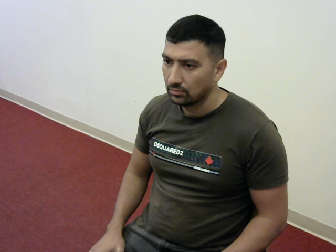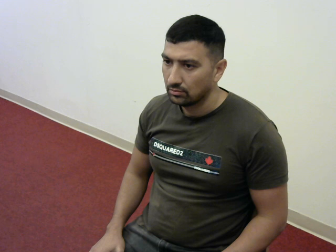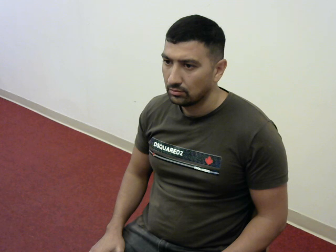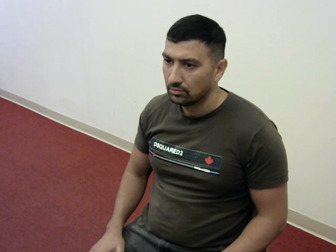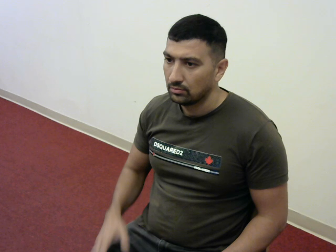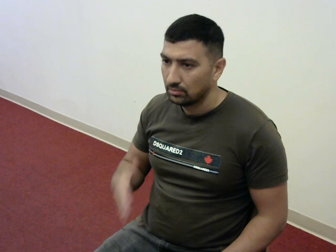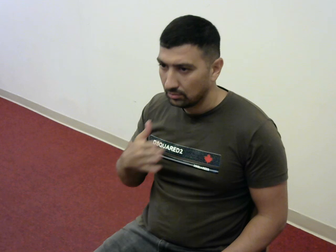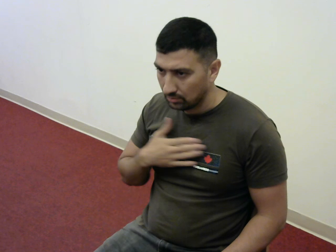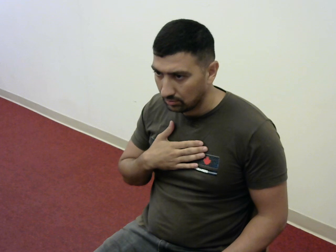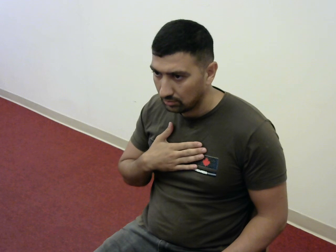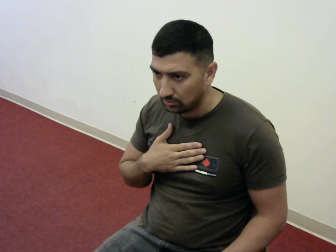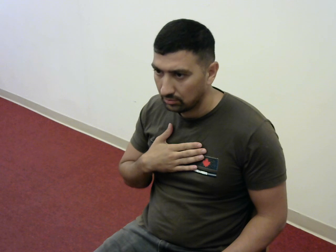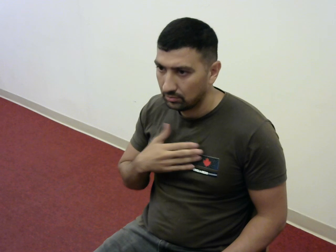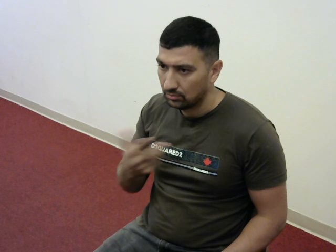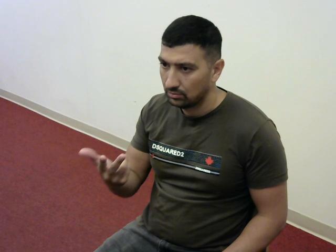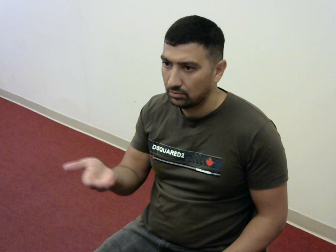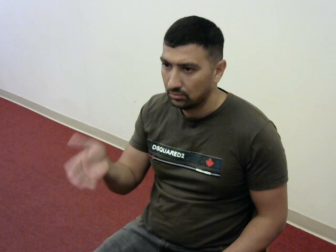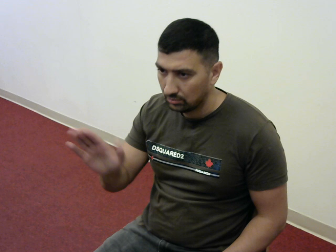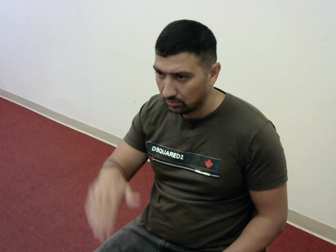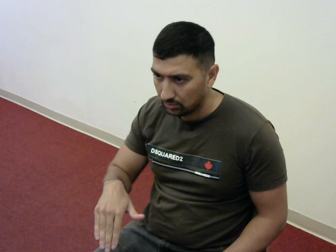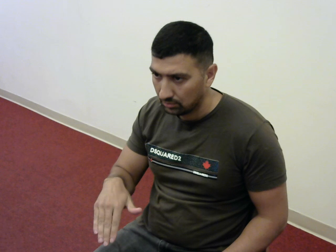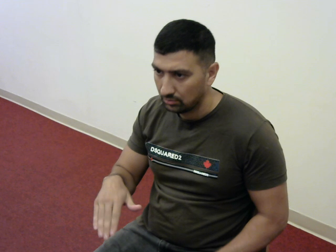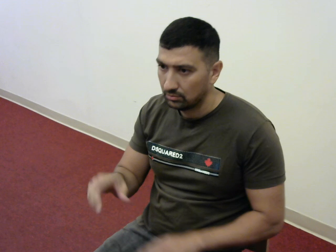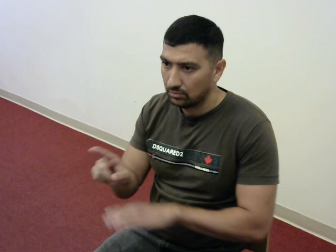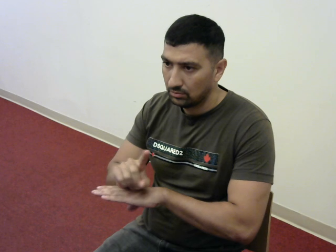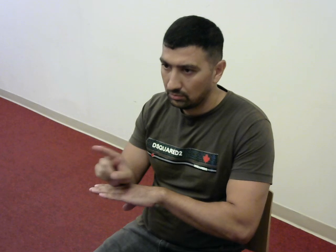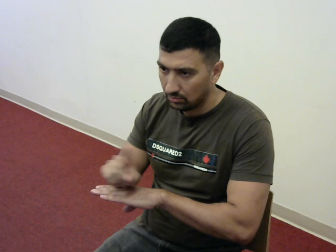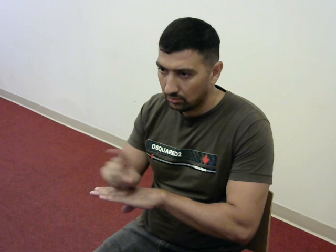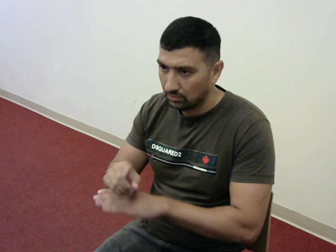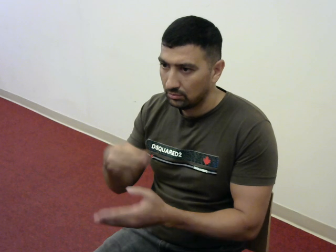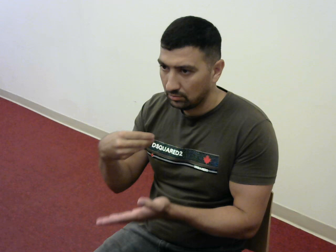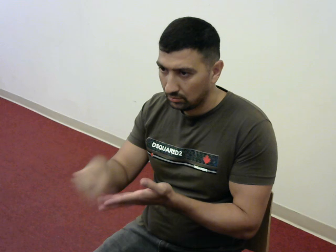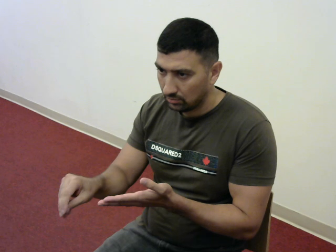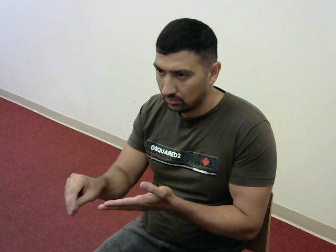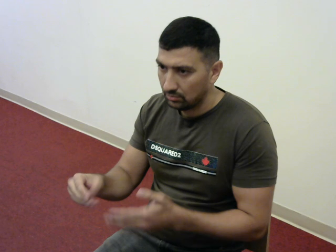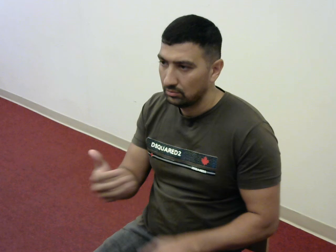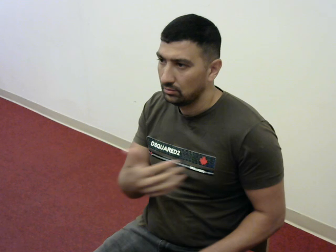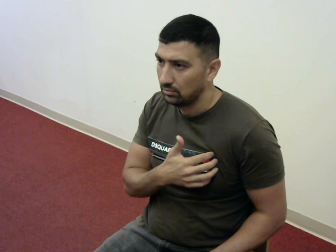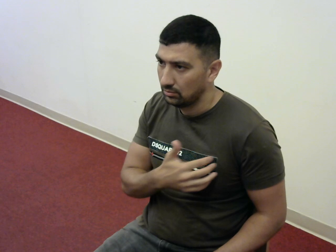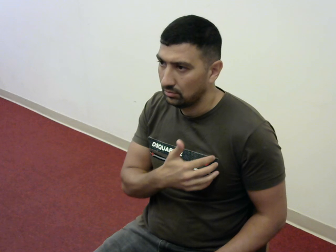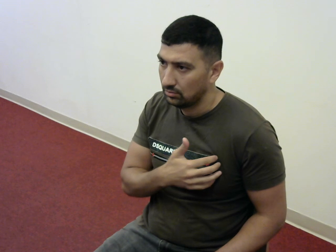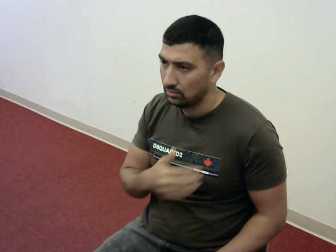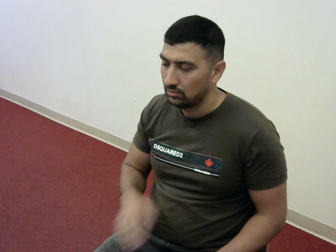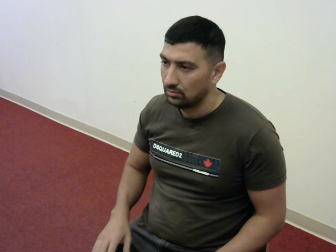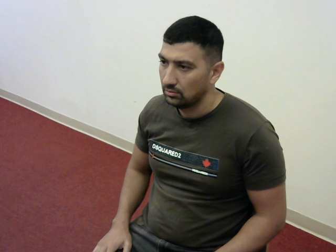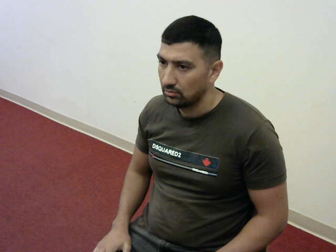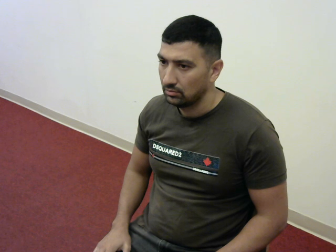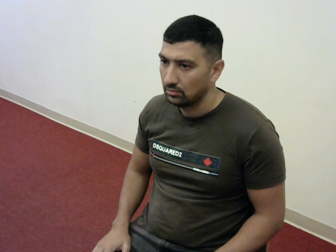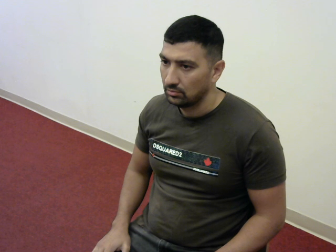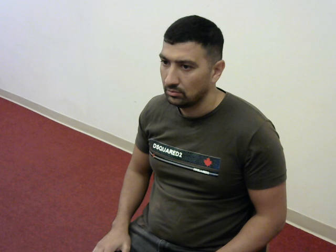Mən 3 ədəd qələm almaq istərdim